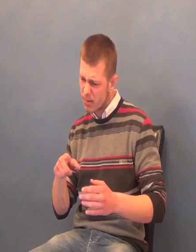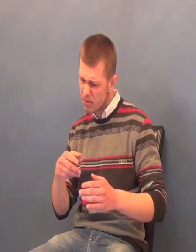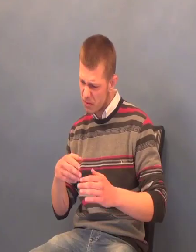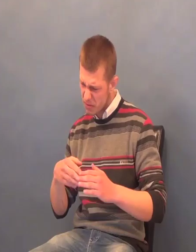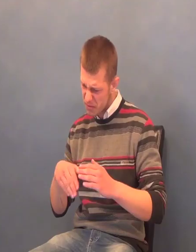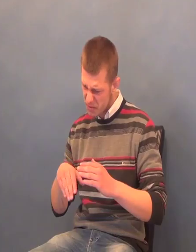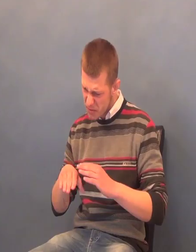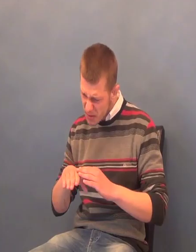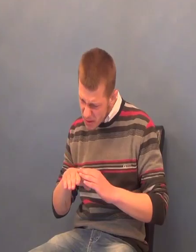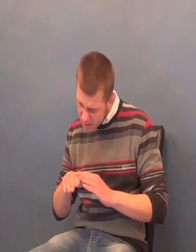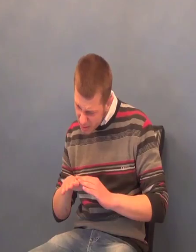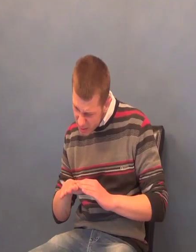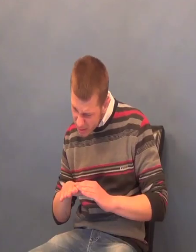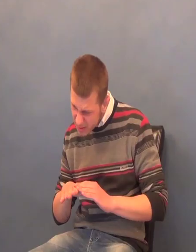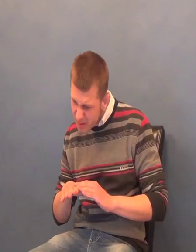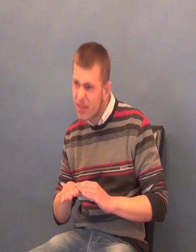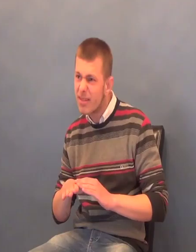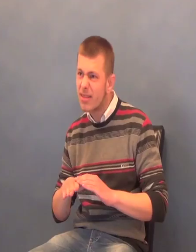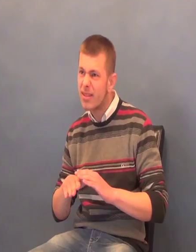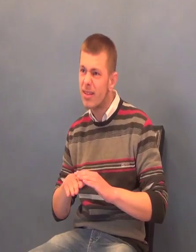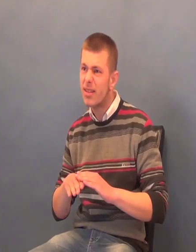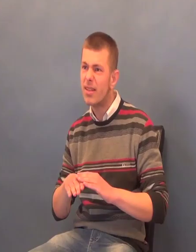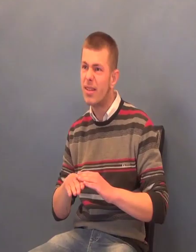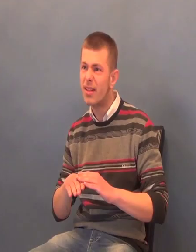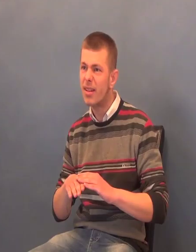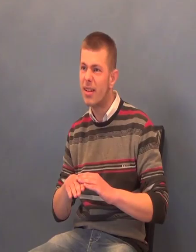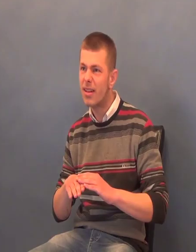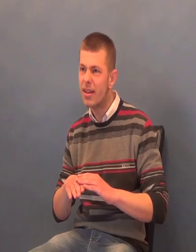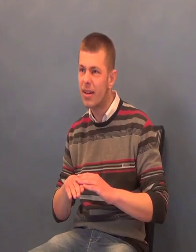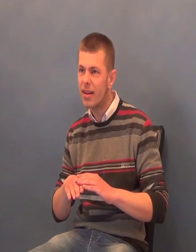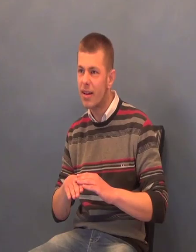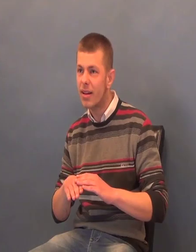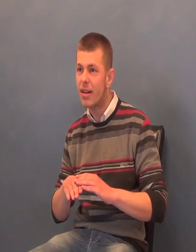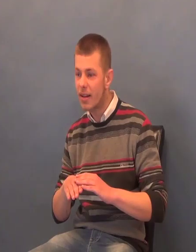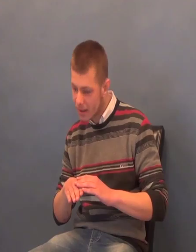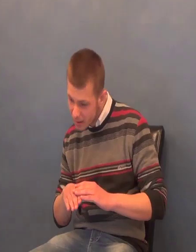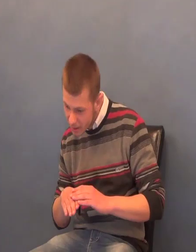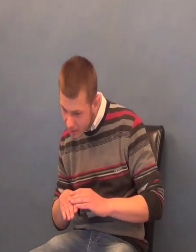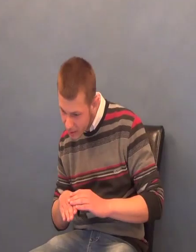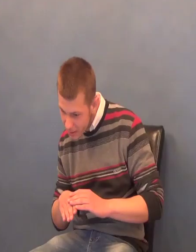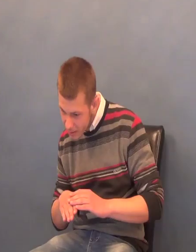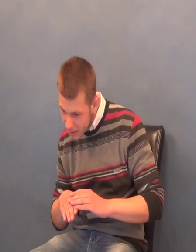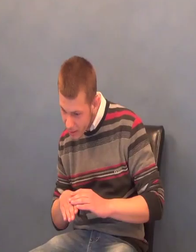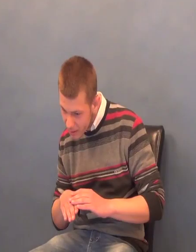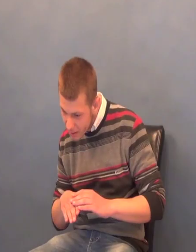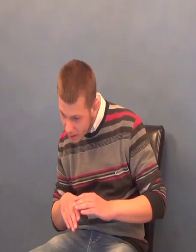Wyjście.